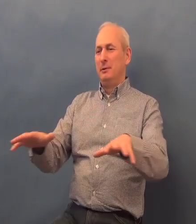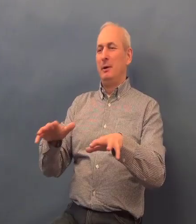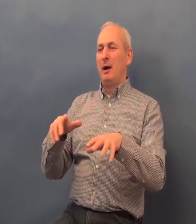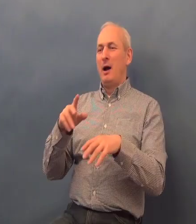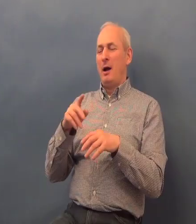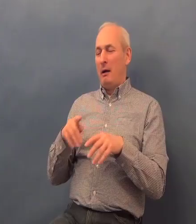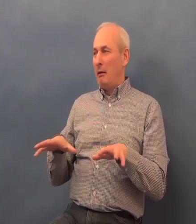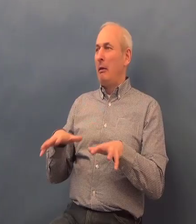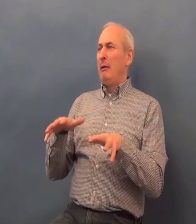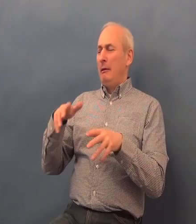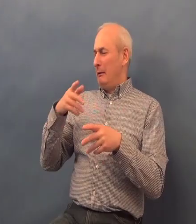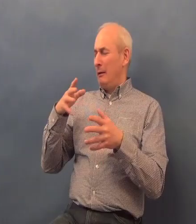Zaskoczony chłopiec rozgląda się - wokoło jest bałagan.